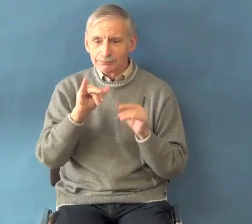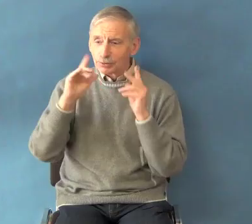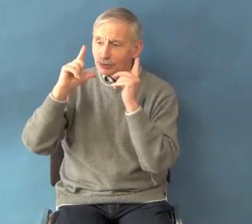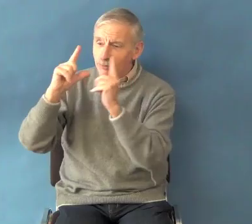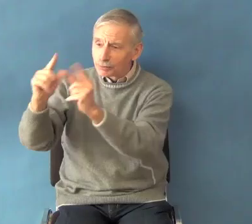Oni odchodzą.